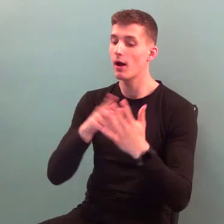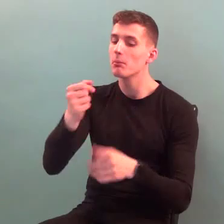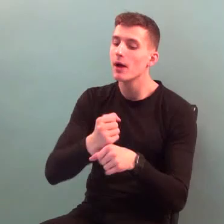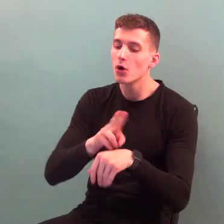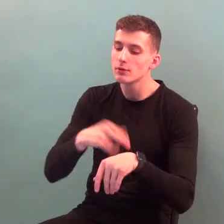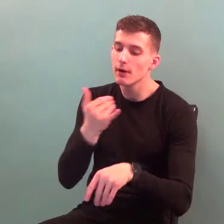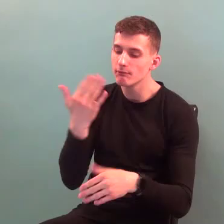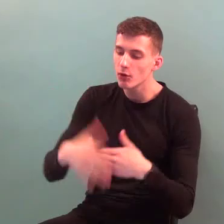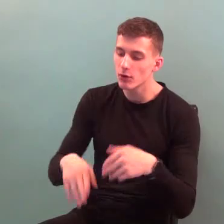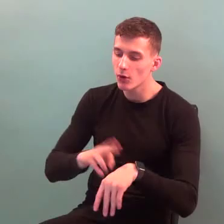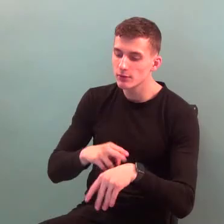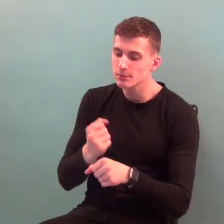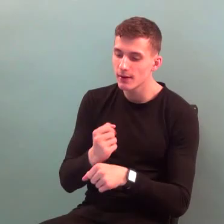O której zawsze kończysz pracę?